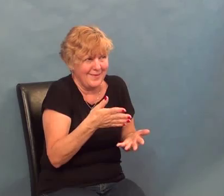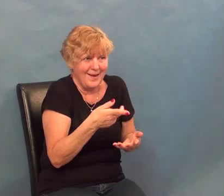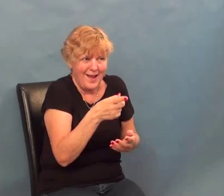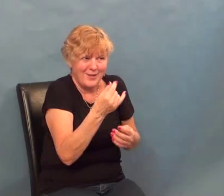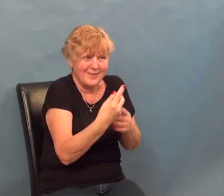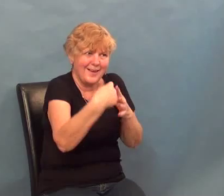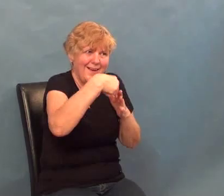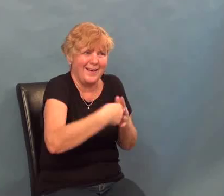Ty jeszcze dopytujesz.